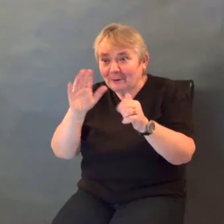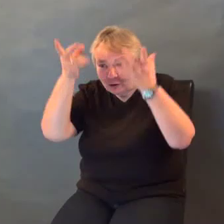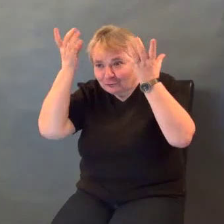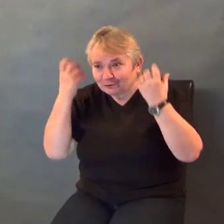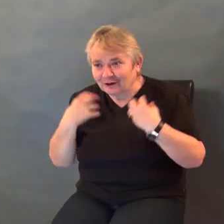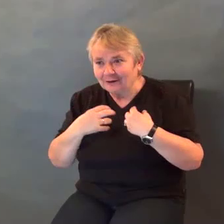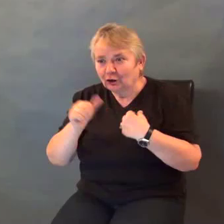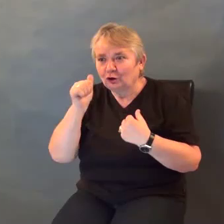Masz puchaty kaptur?